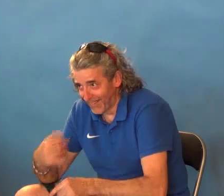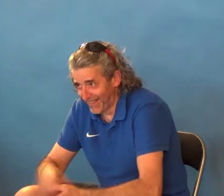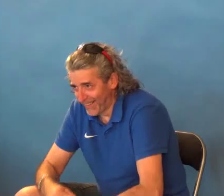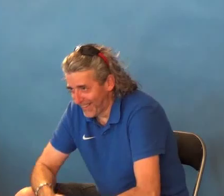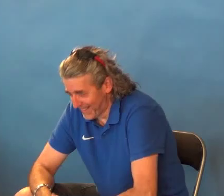Inny.